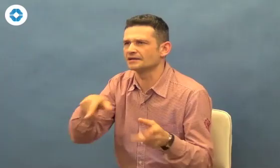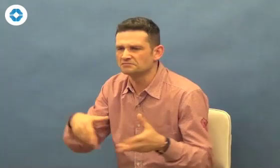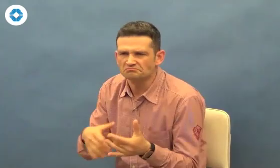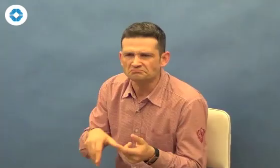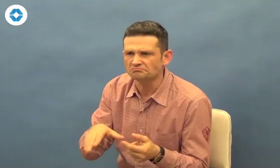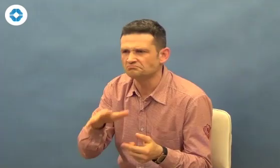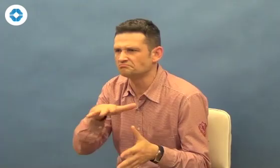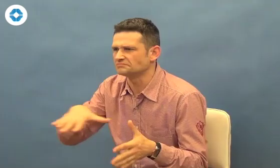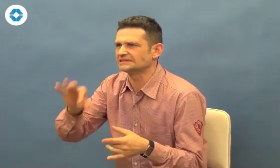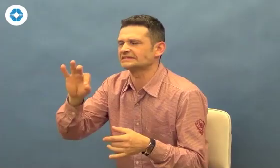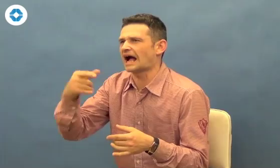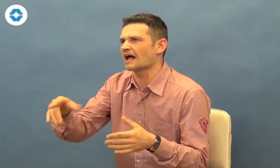Rozgląda się po sadzie.